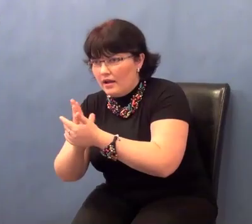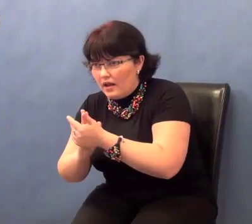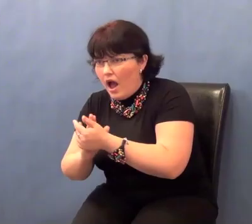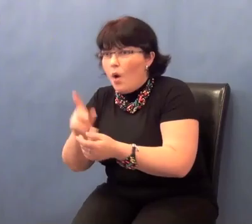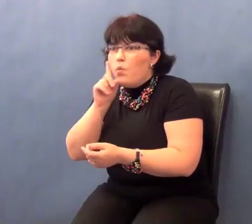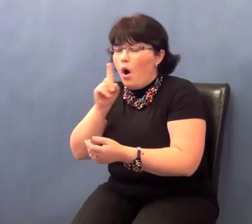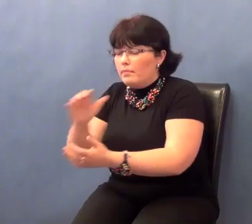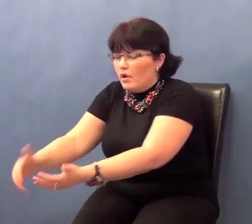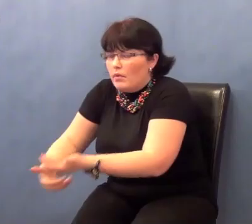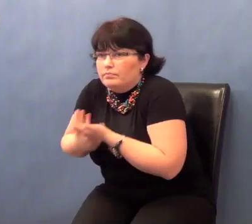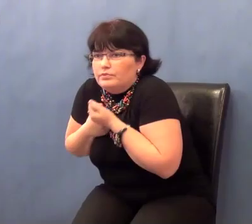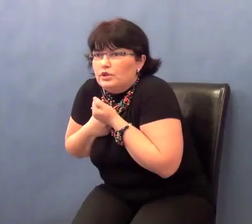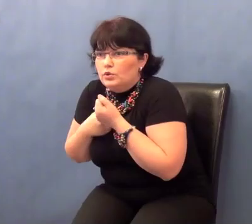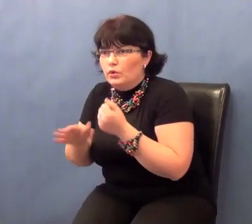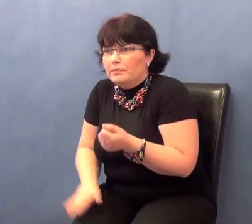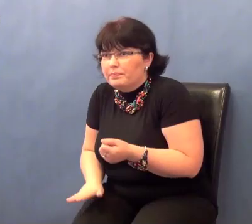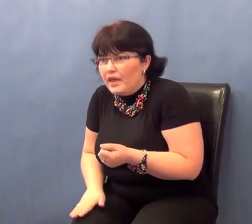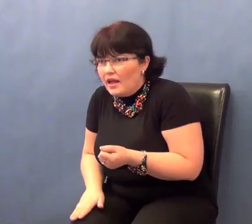Chłopiec przytulił psa.